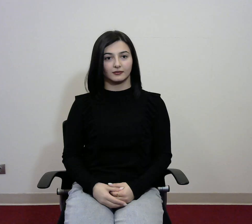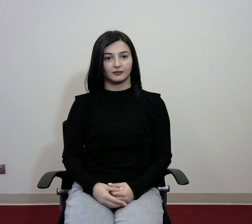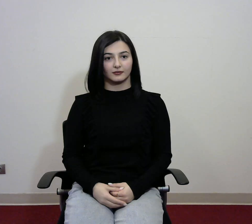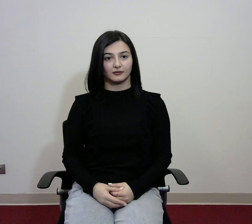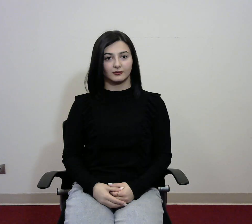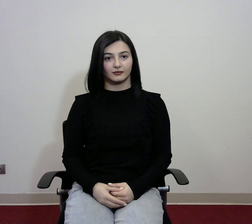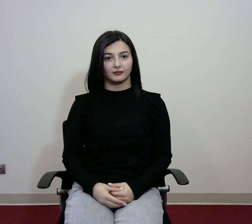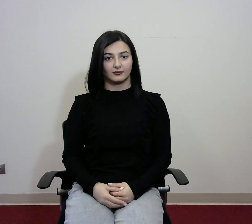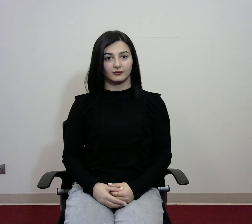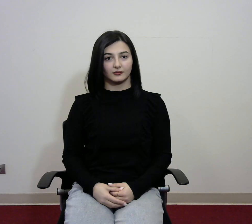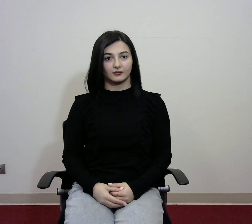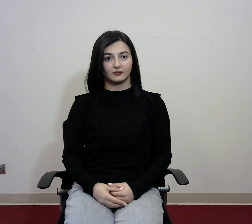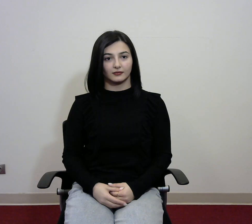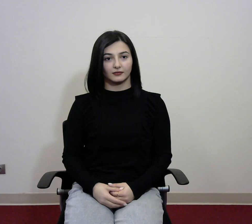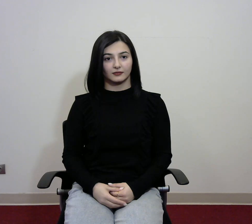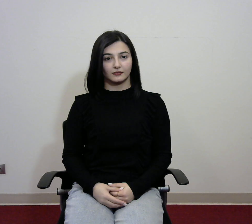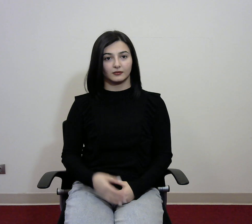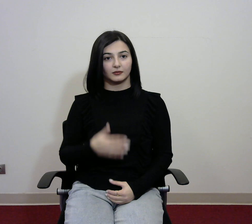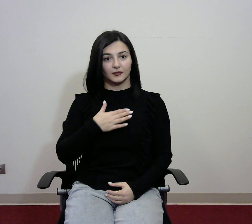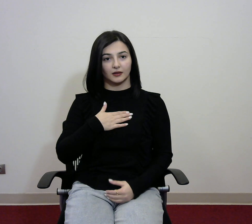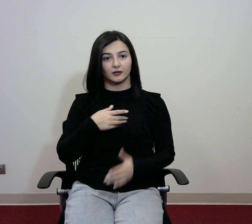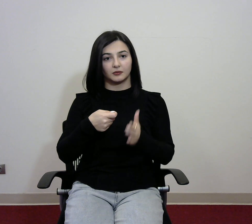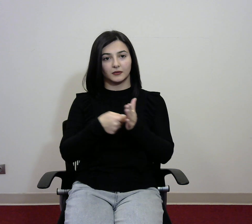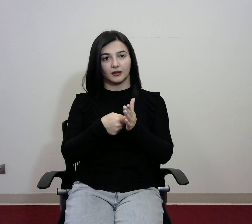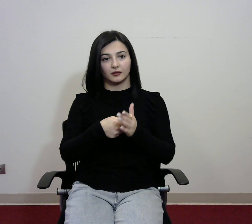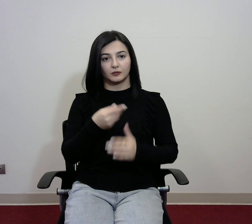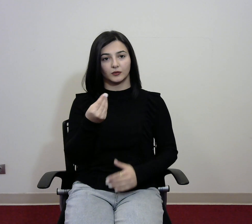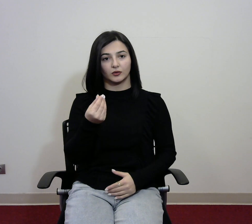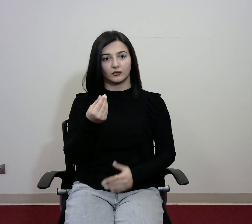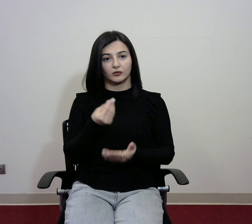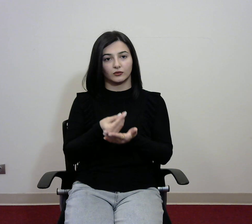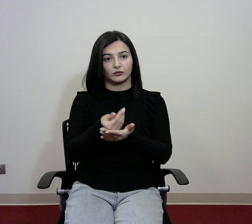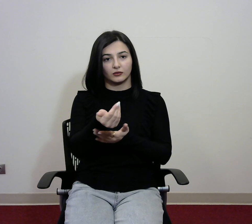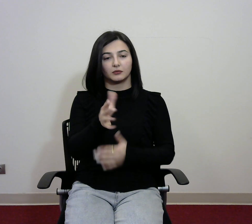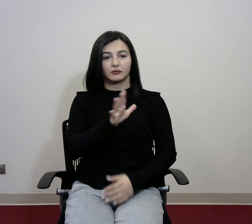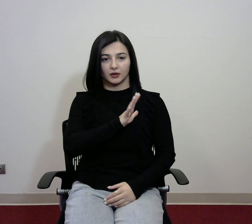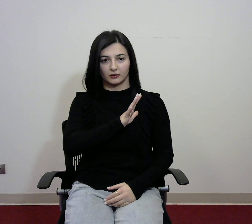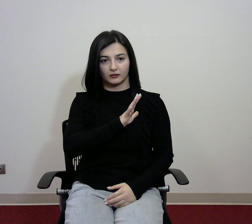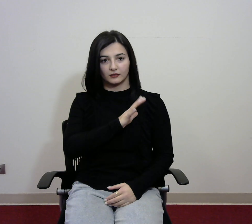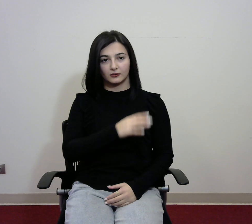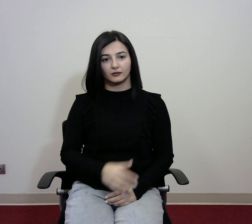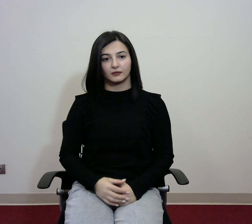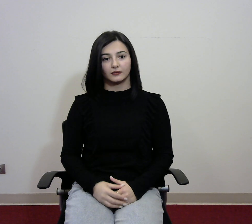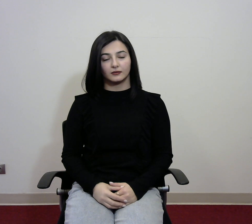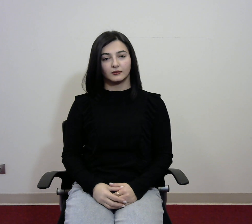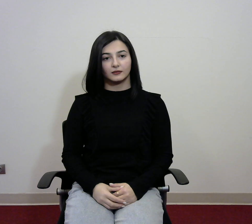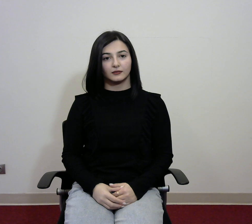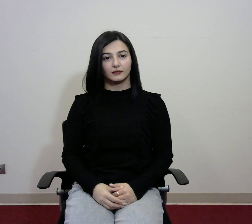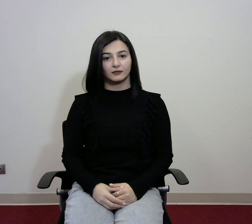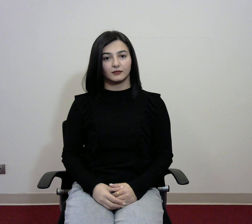Mən biletlərin pulunu ödəmişəm